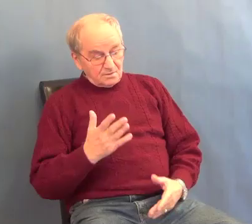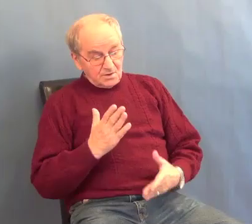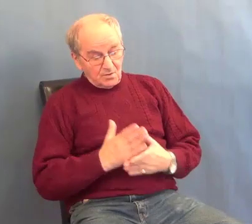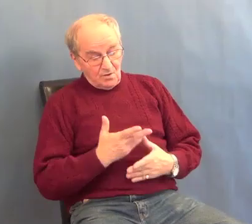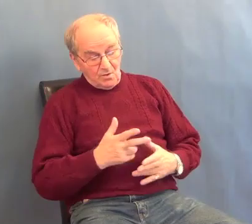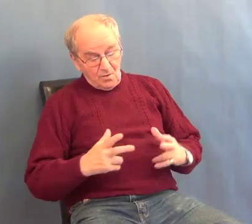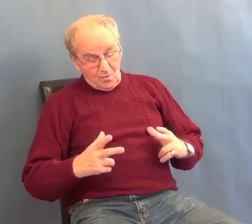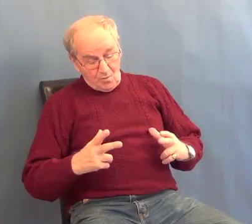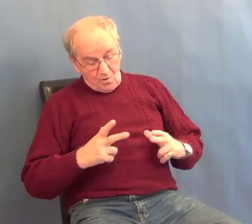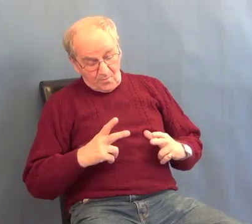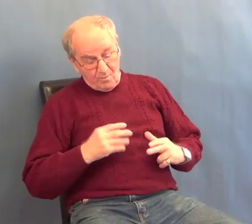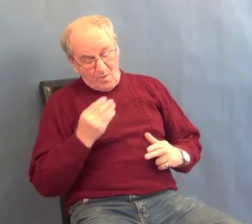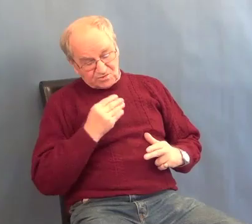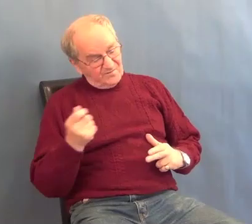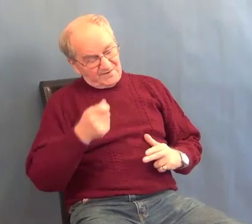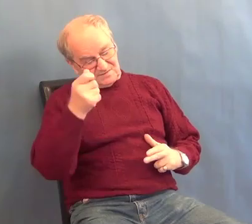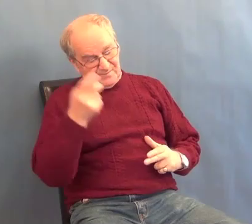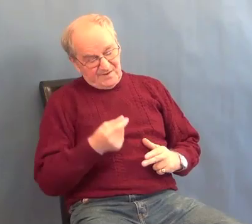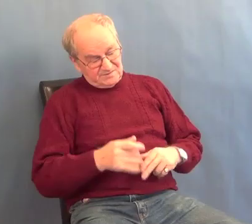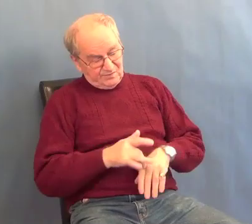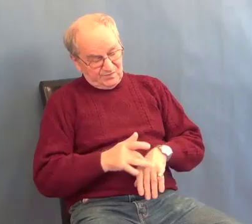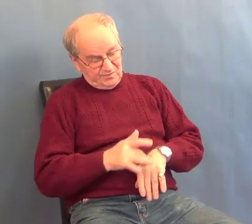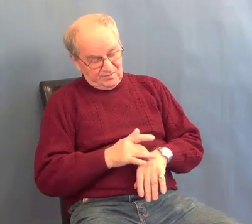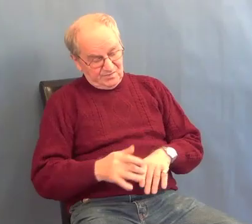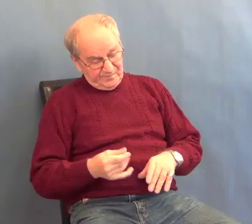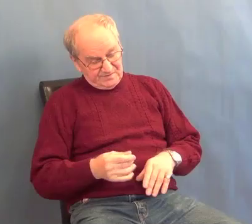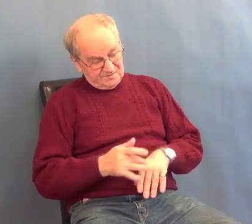Chciałbym odpoczywać nad morzem, ale nie mam pieniędzy.